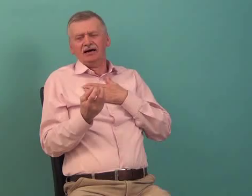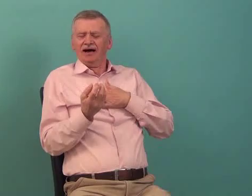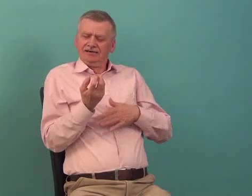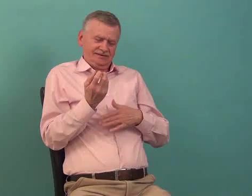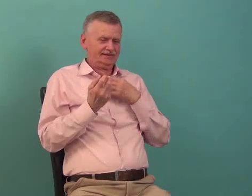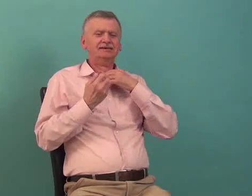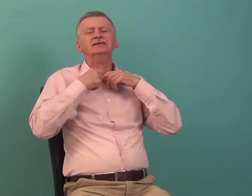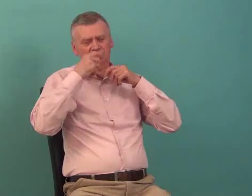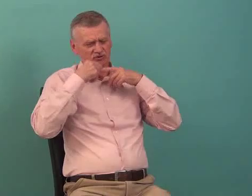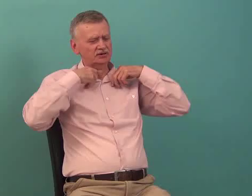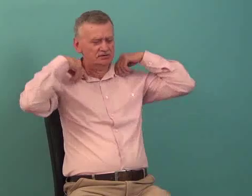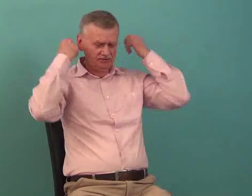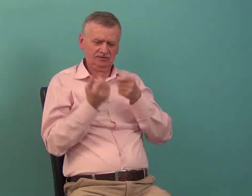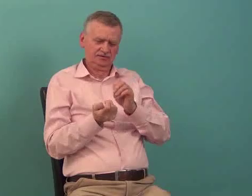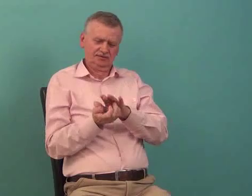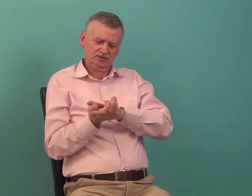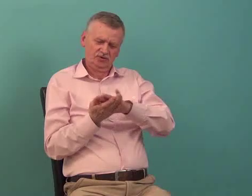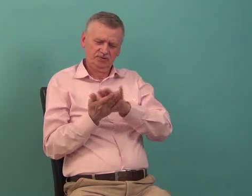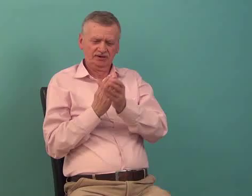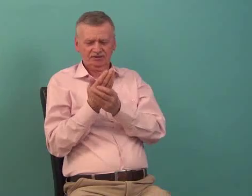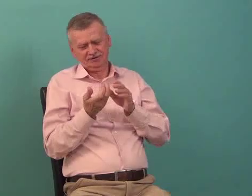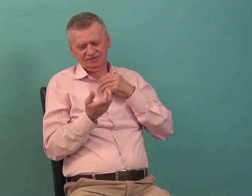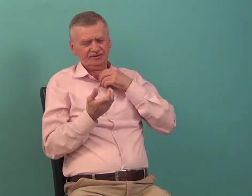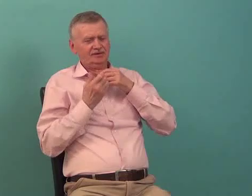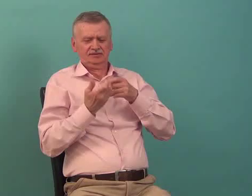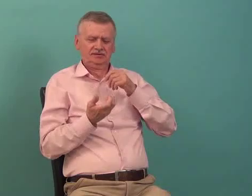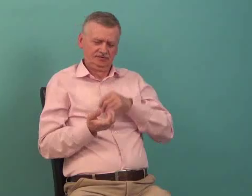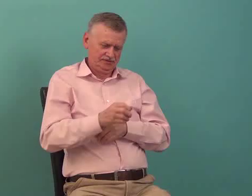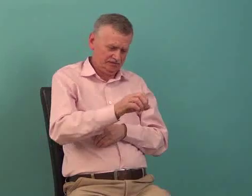Zdejmuje chustę z szyi i czyści nią gruszkę, a potem odkłada.